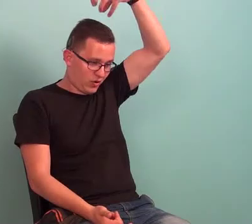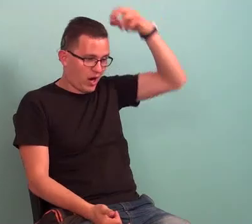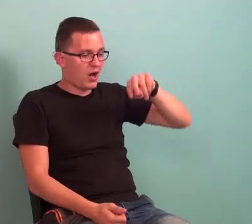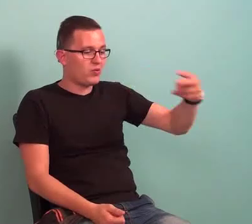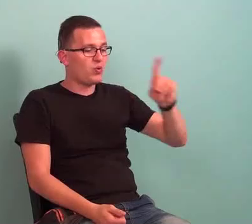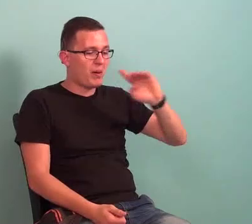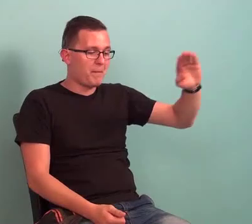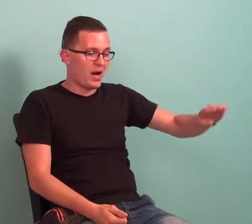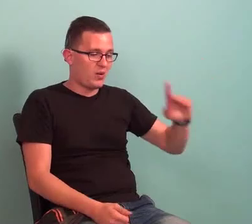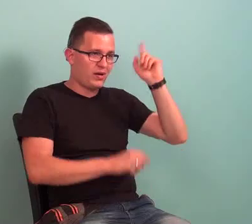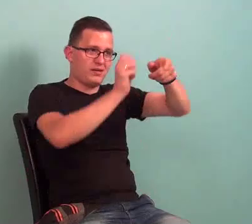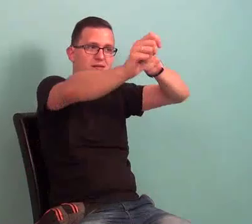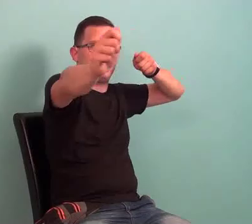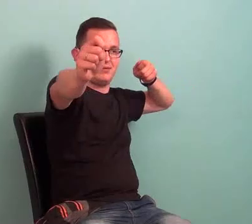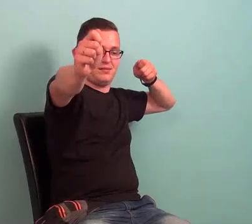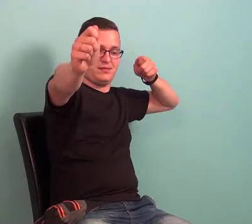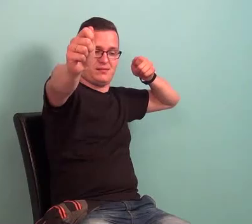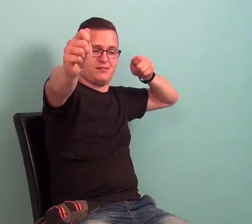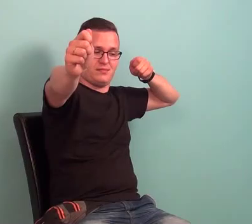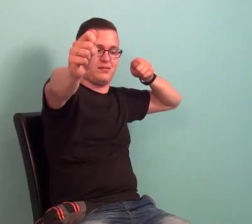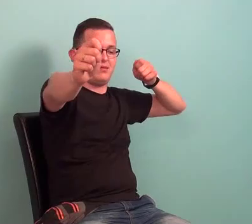Drugi, mały chłopiec celuje do niej z łuku.